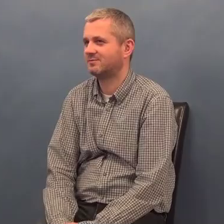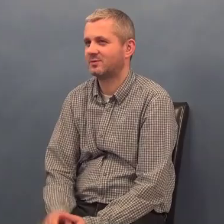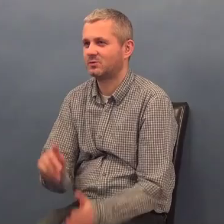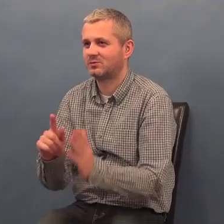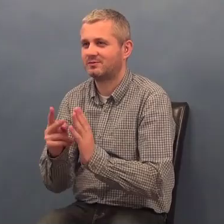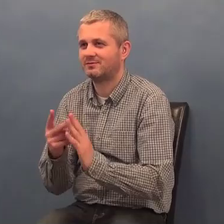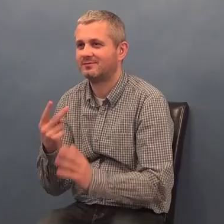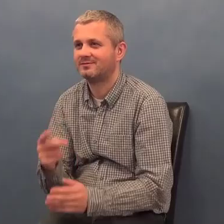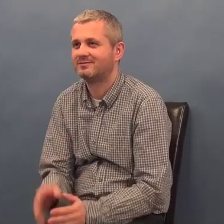Drugi raz.